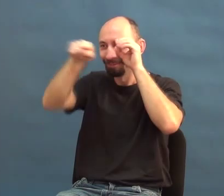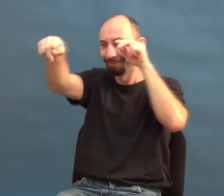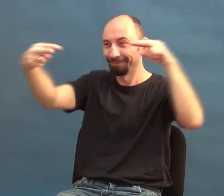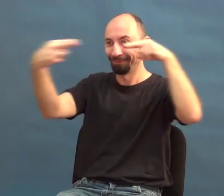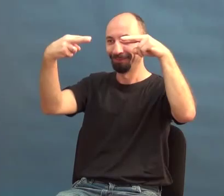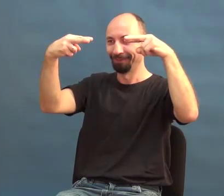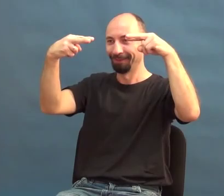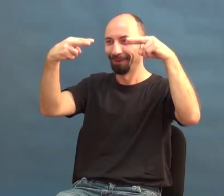Patrzą na siebie nawzajem.